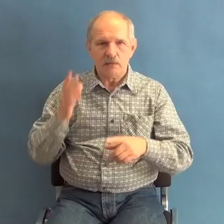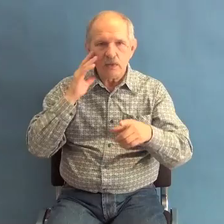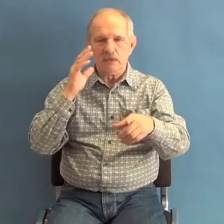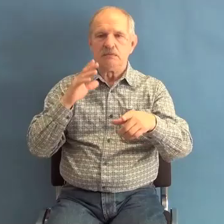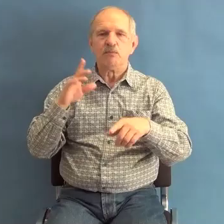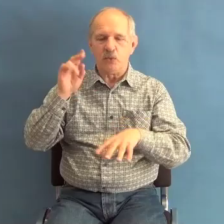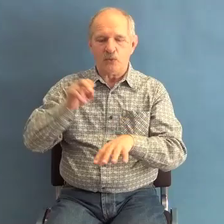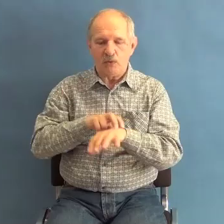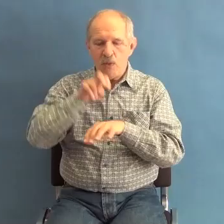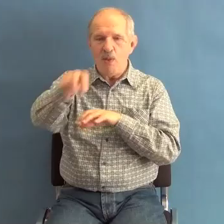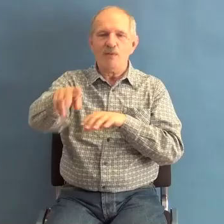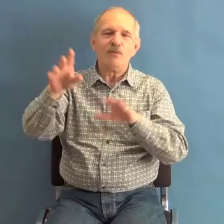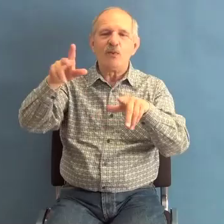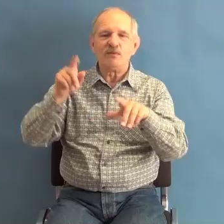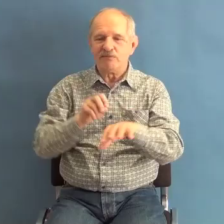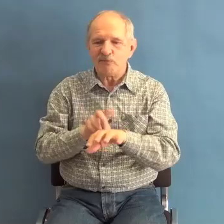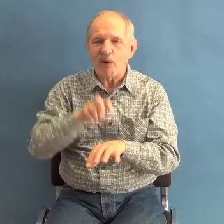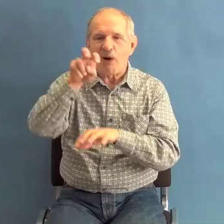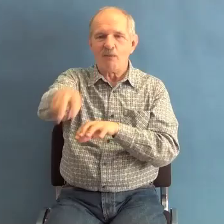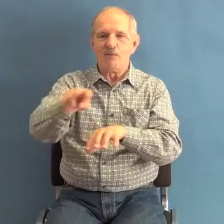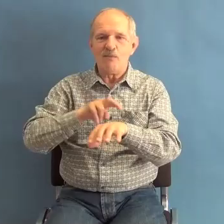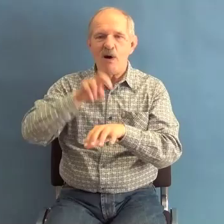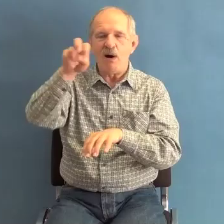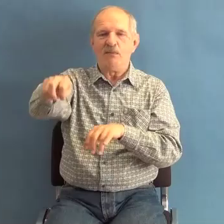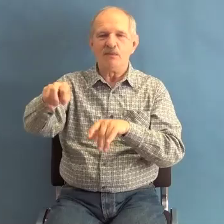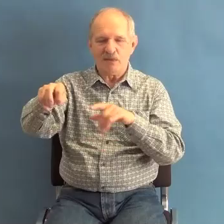Wiesz... bo skoki... wskakiwanie